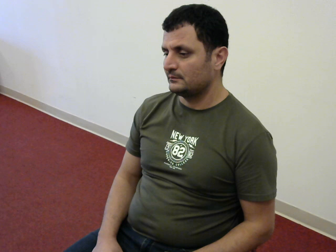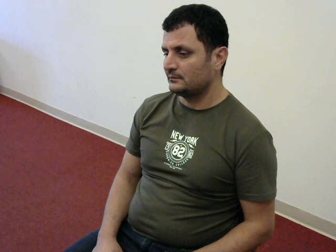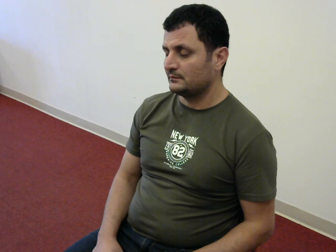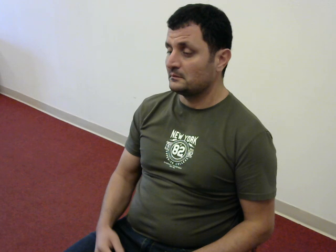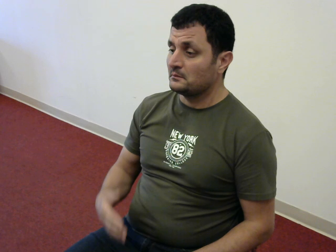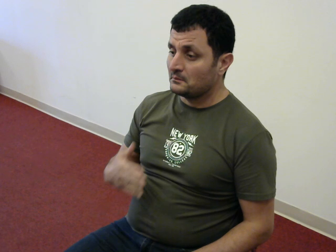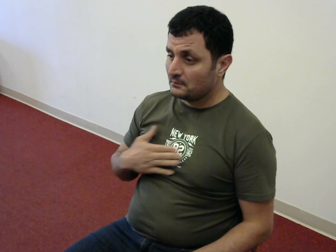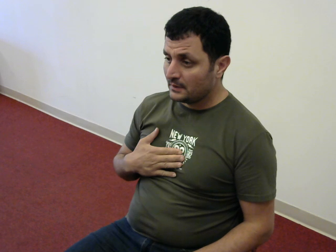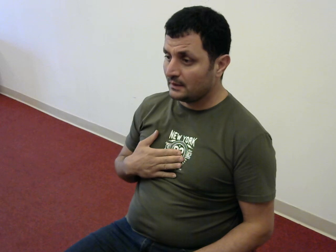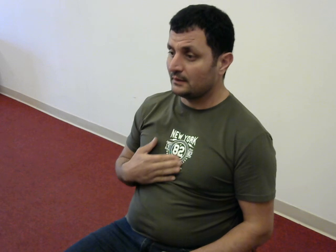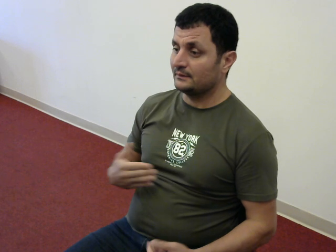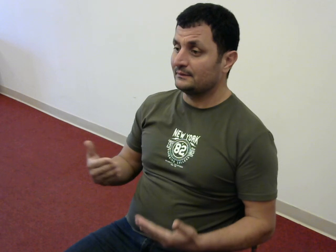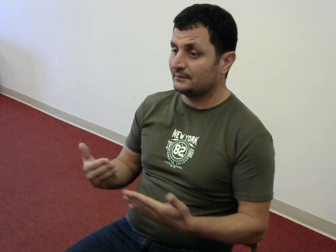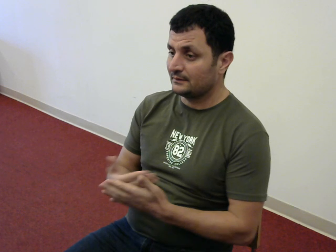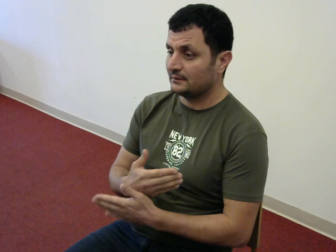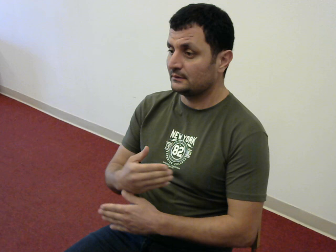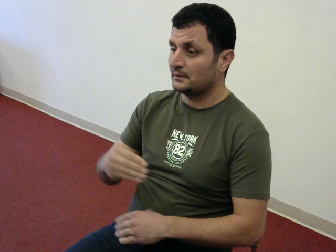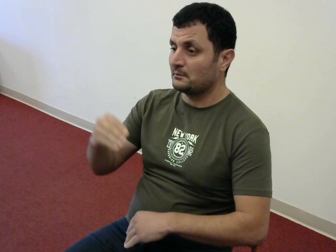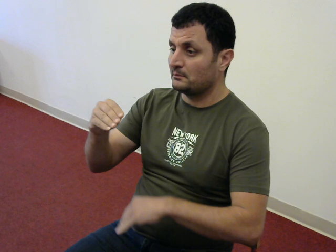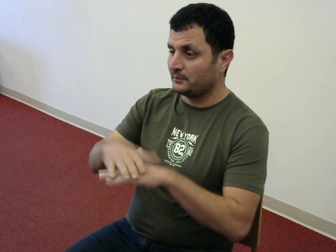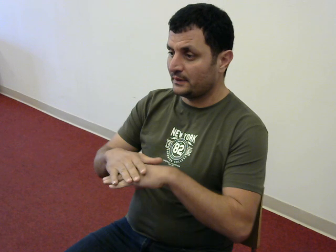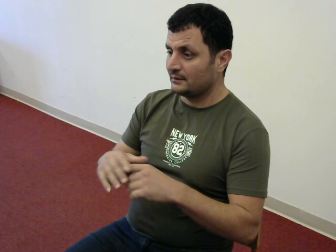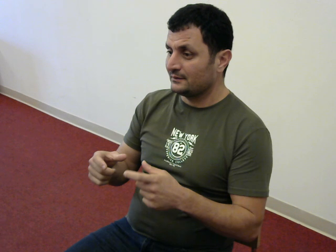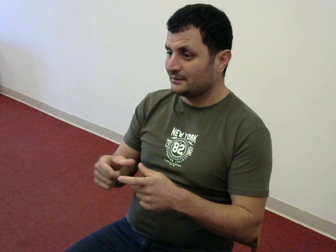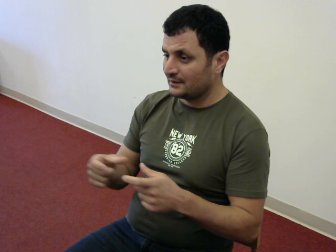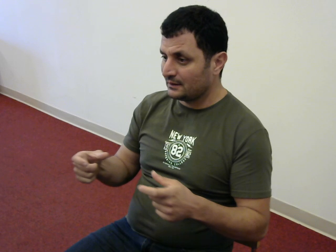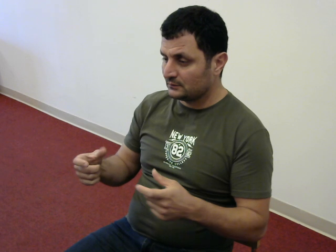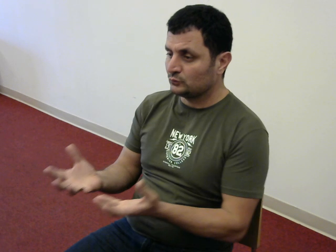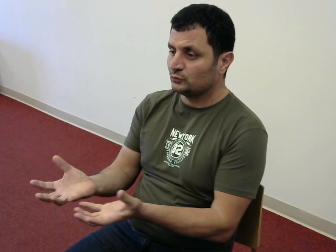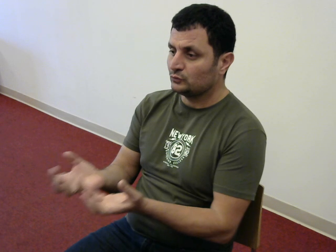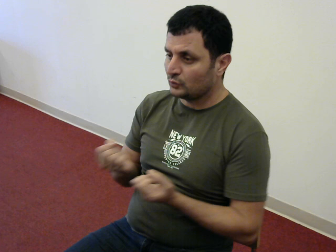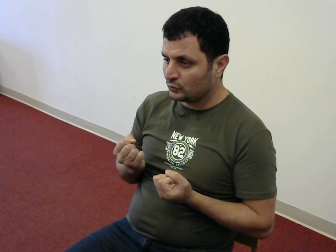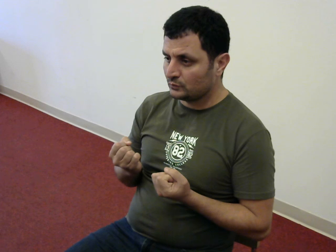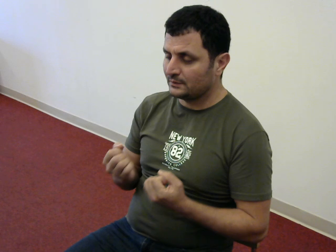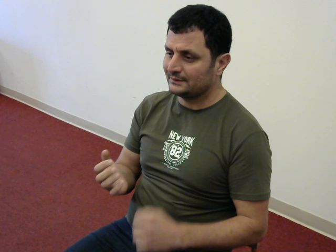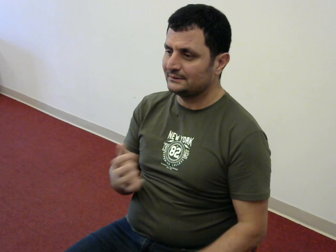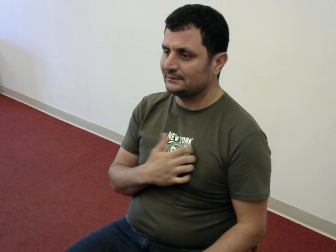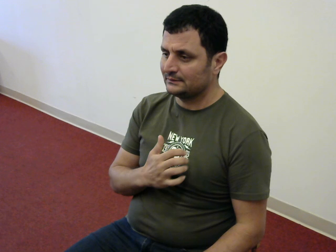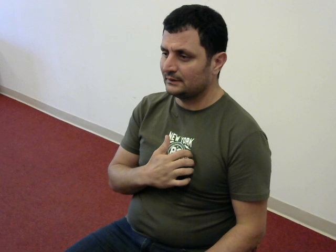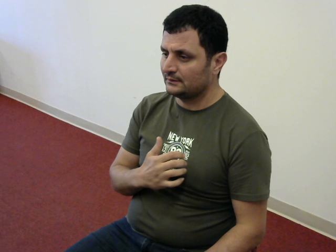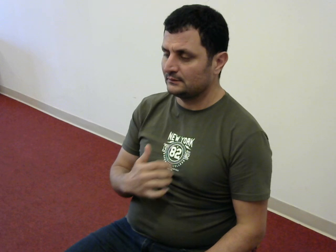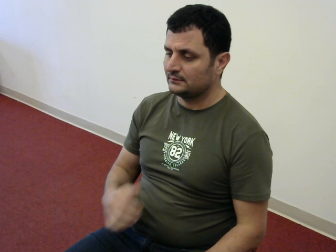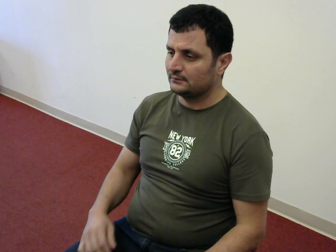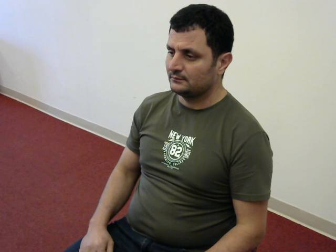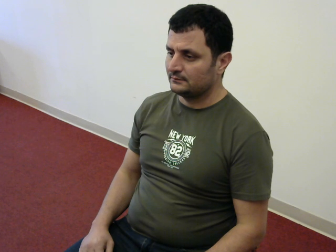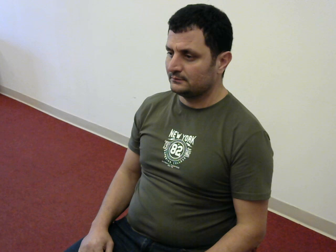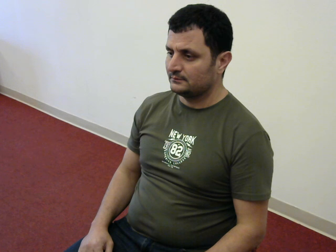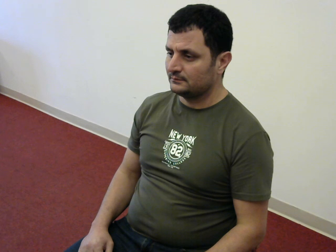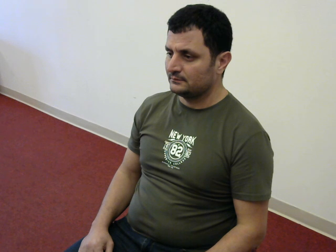Mən yeni bank kartı götürmək istəyirəm